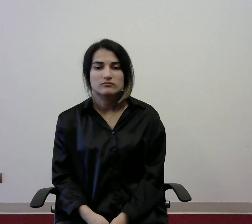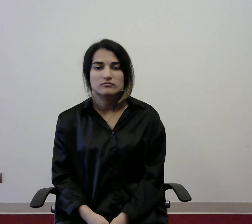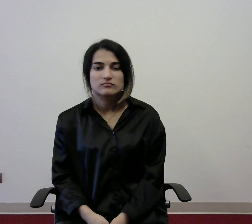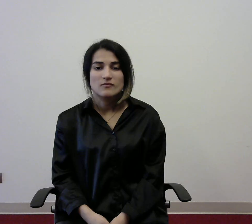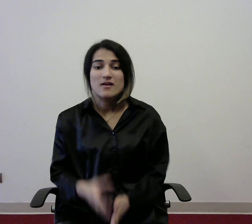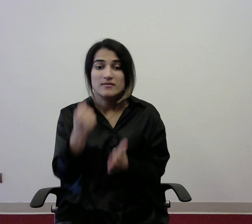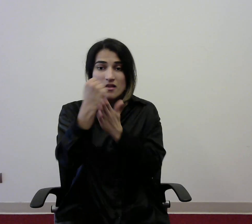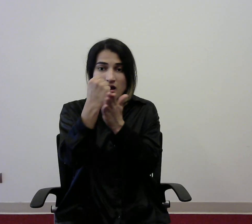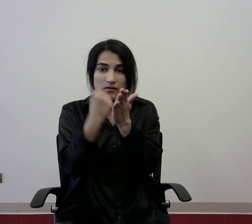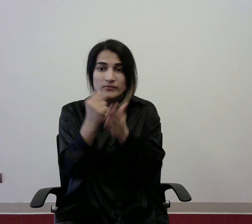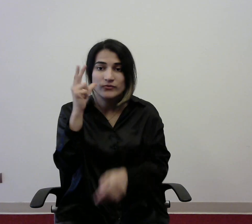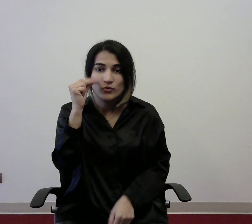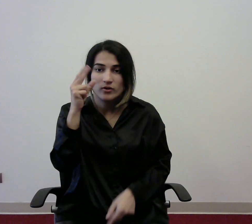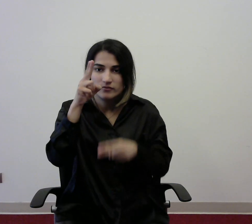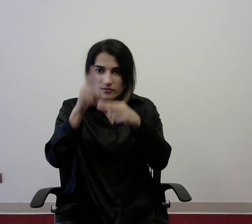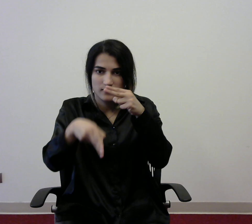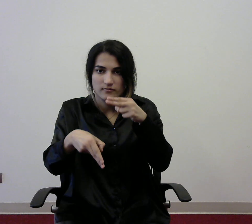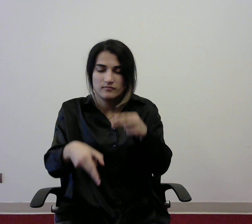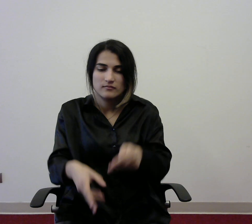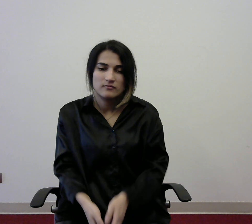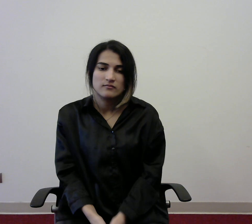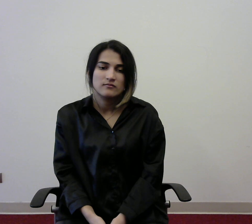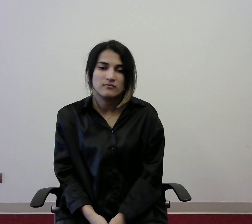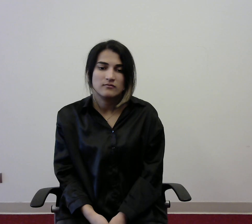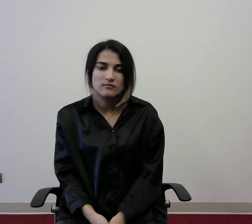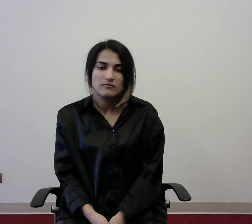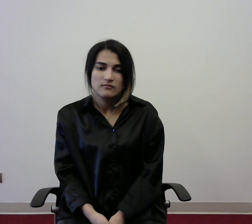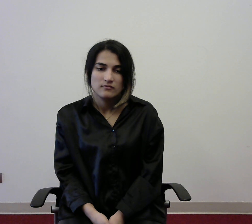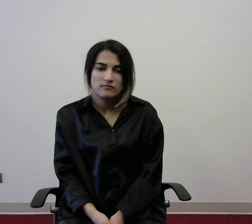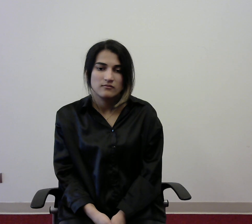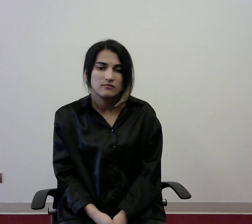Viza nə vaxt bitir?